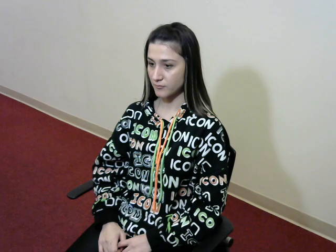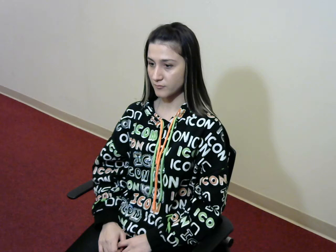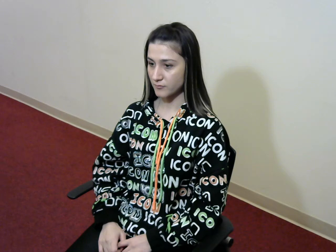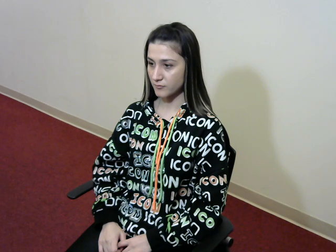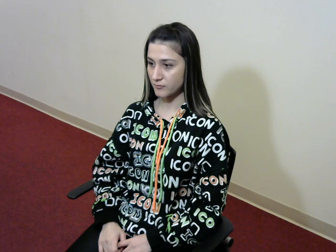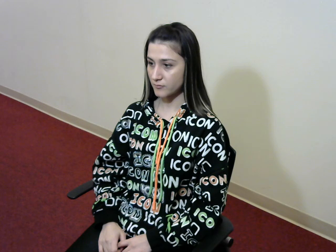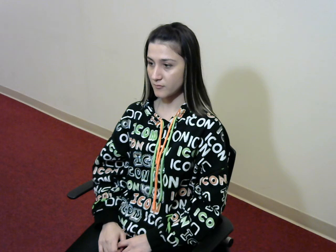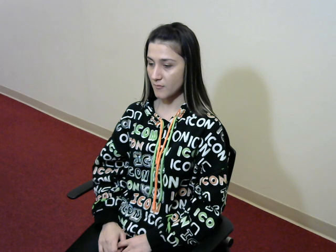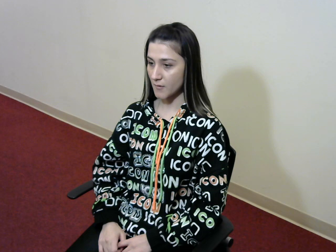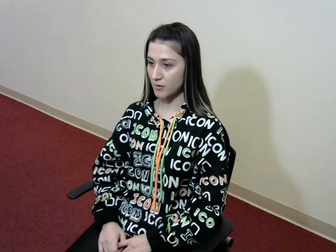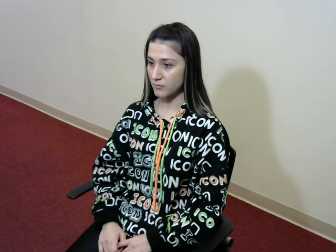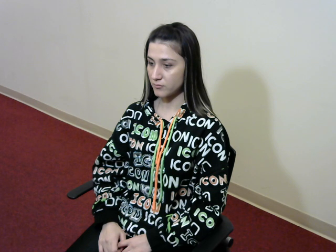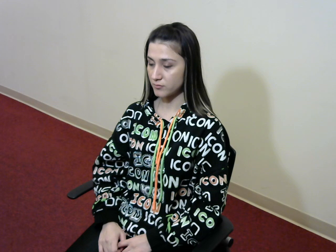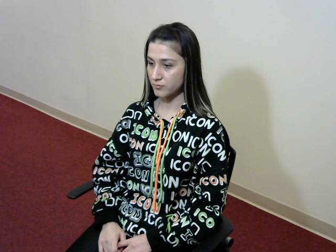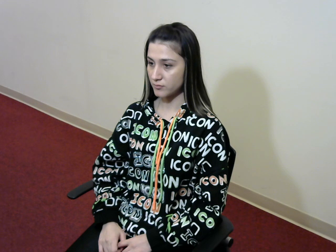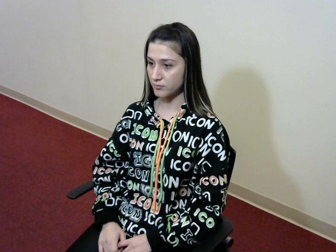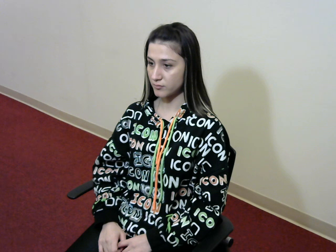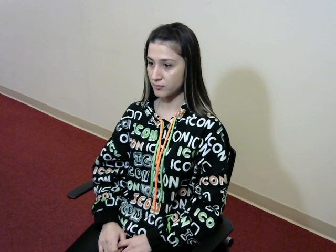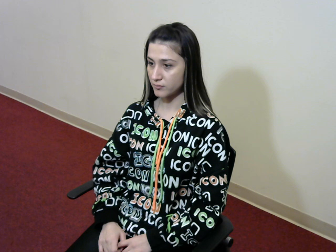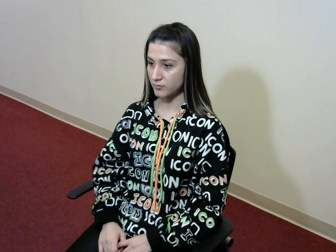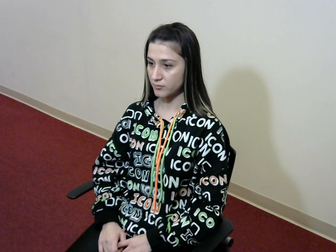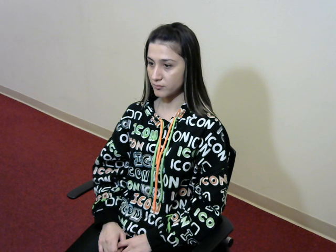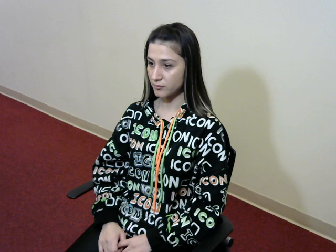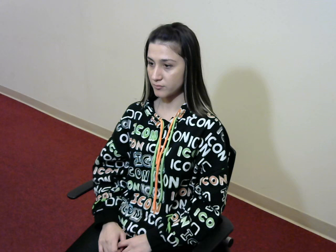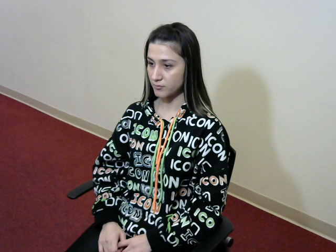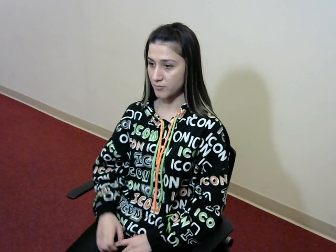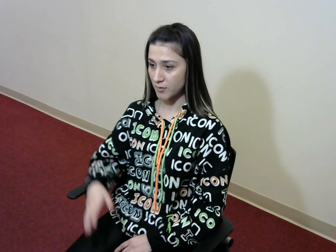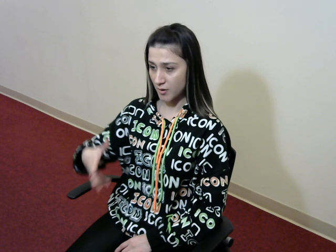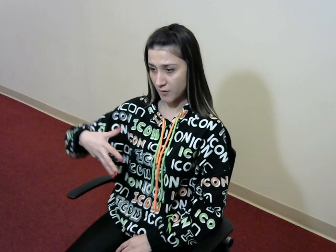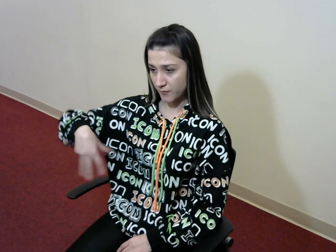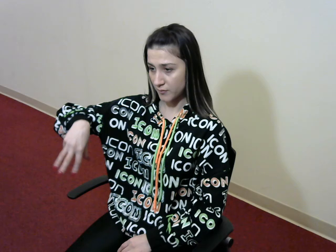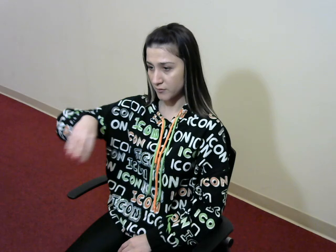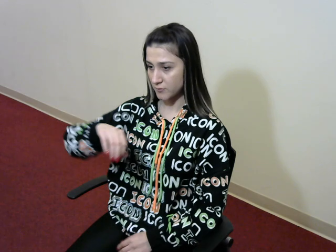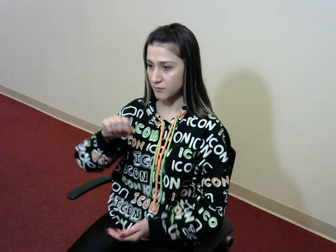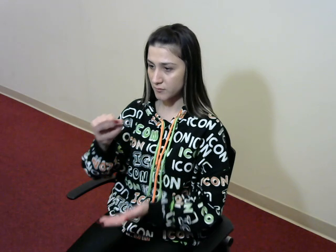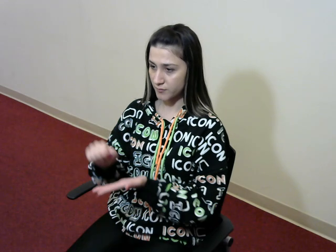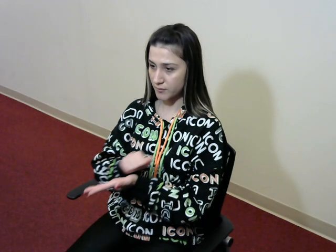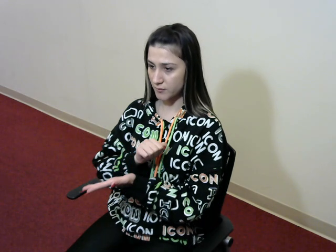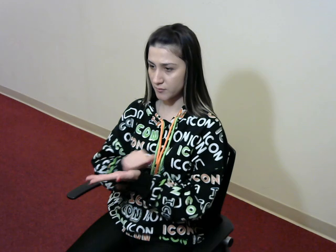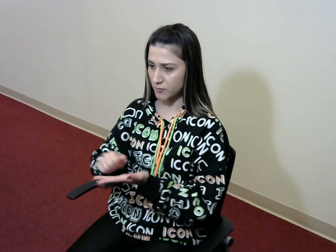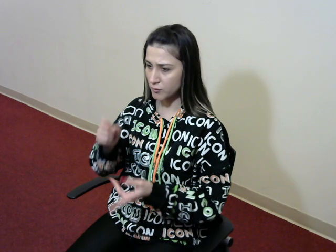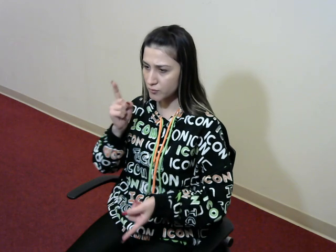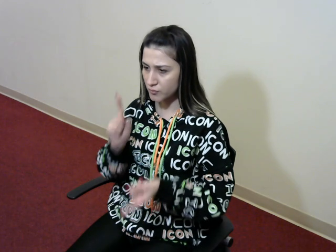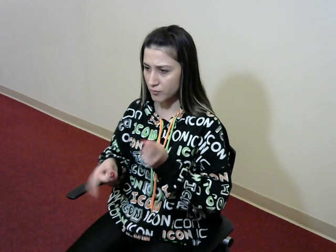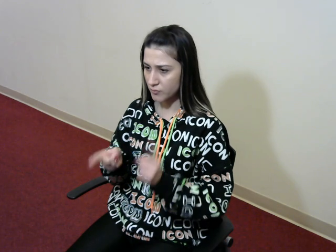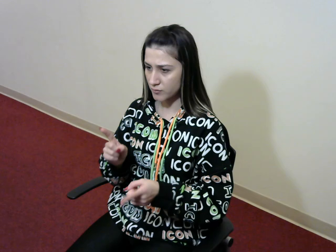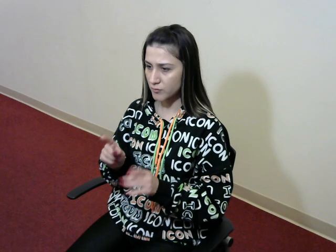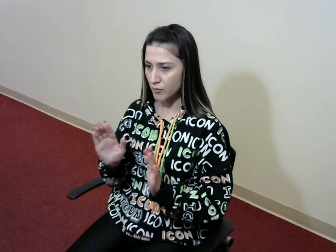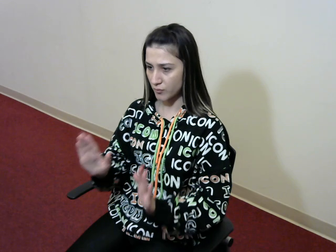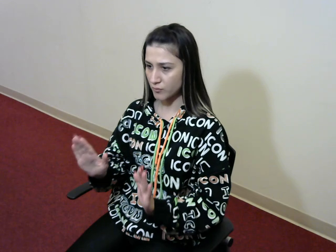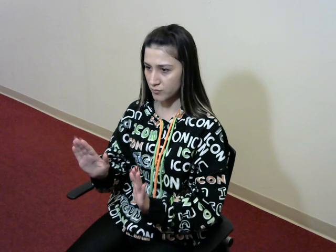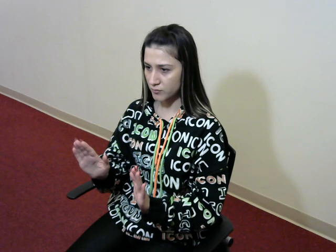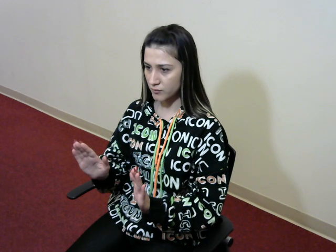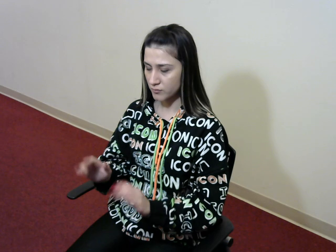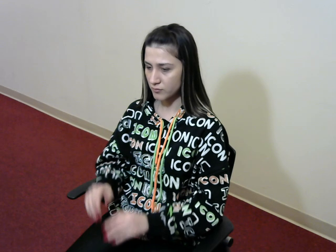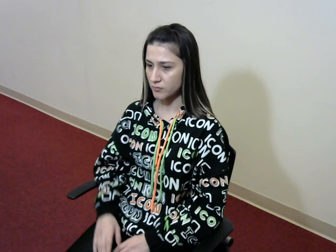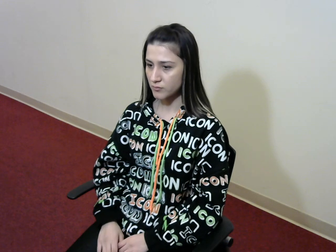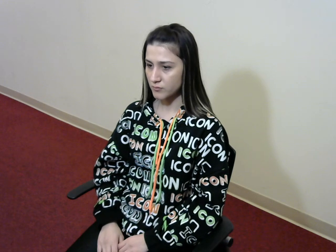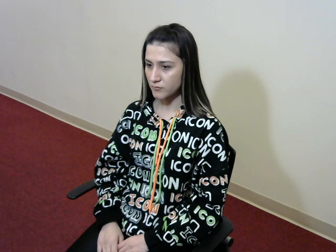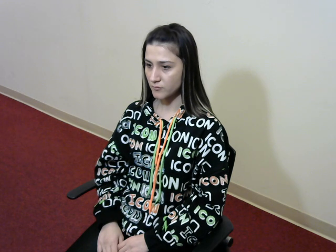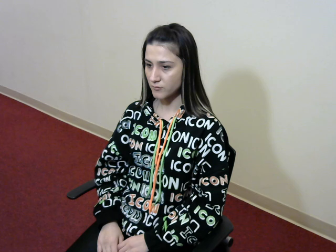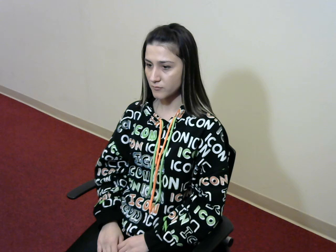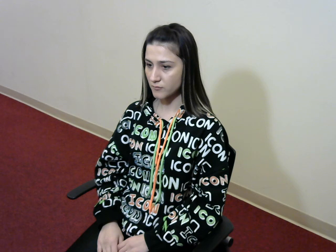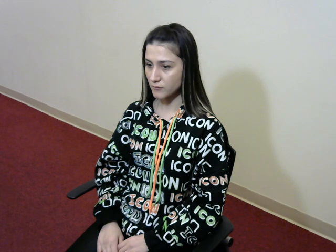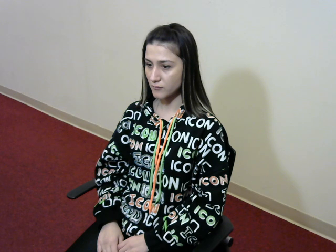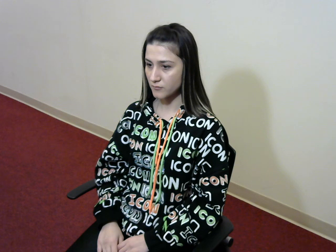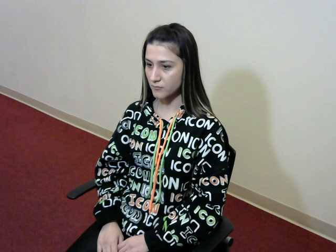Bütün sənədlərin əsli olmalıdır